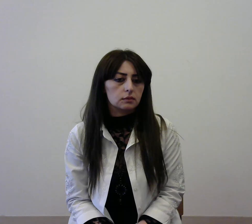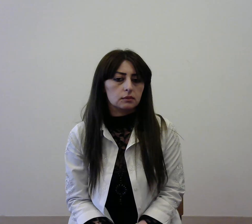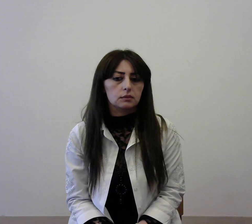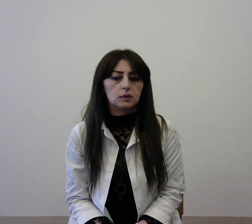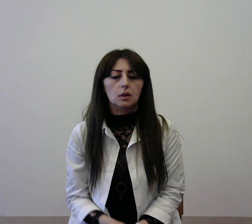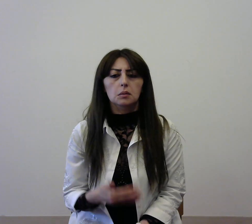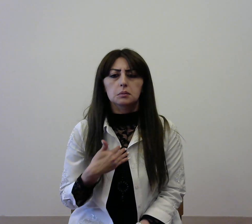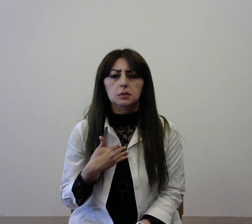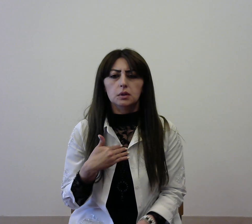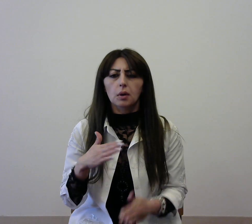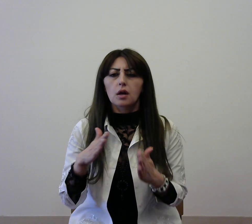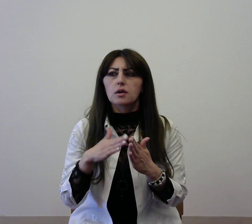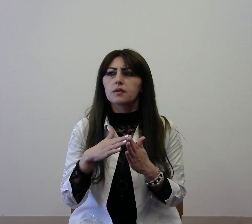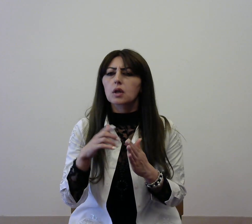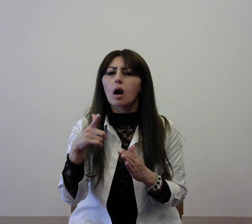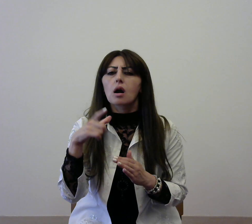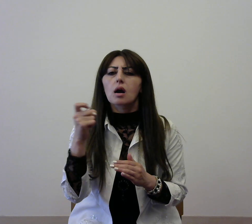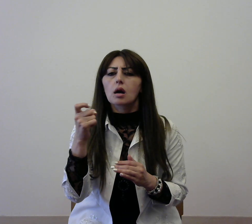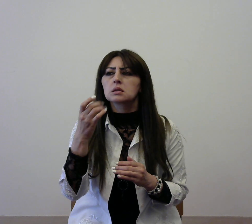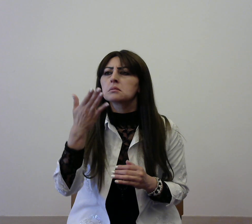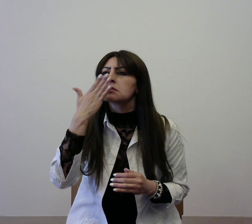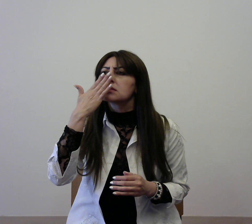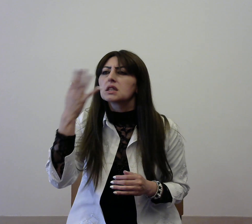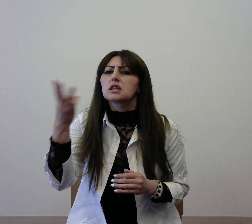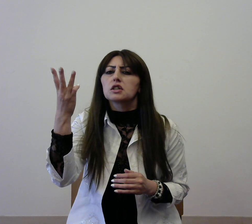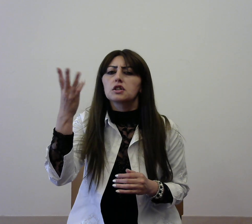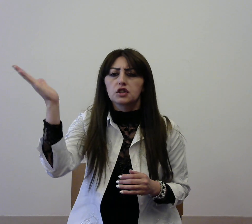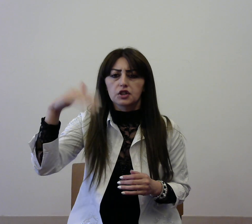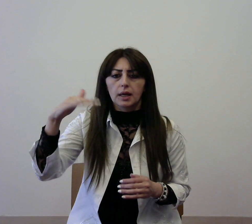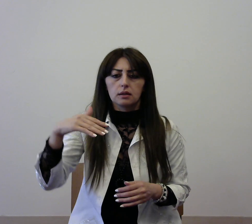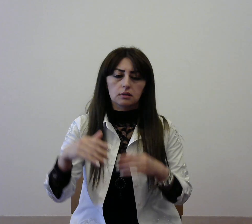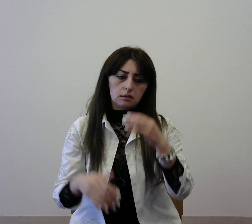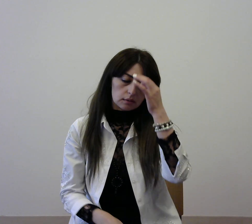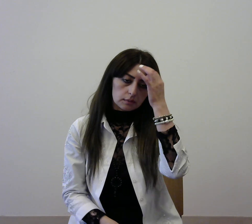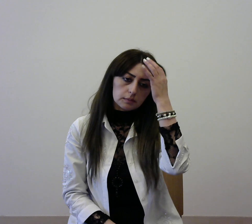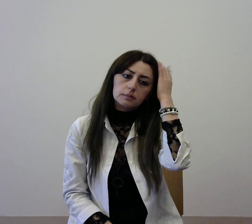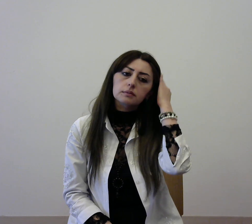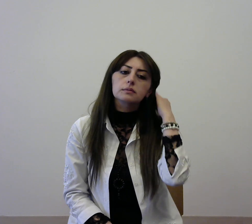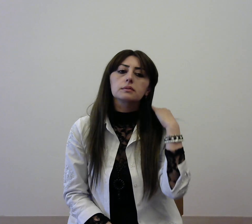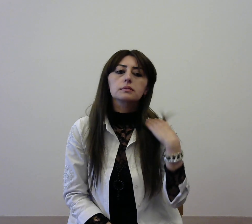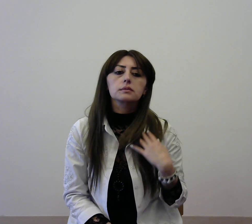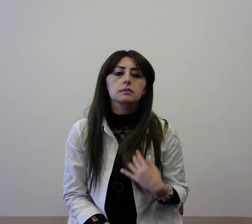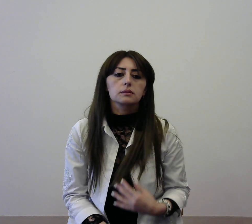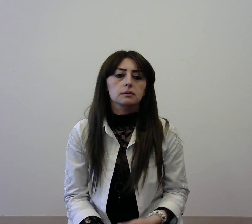Bizim evdən qaz iyi gəlir